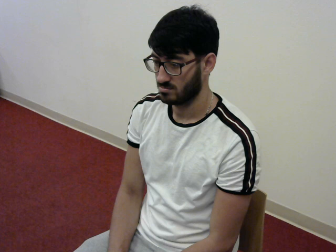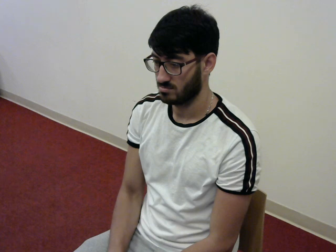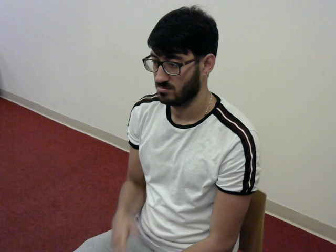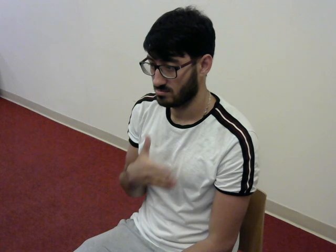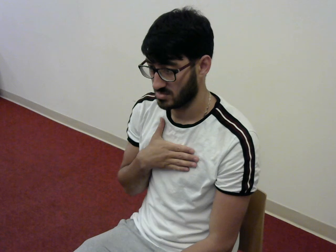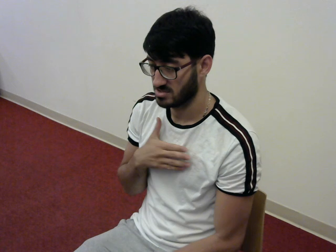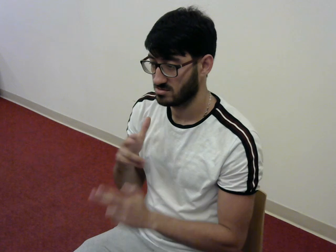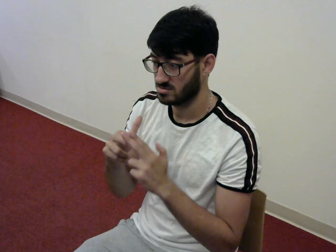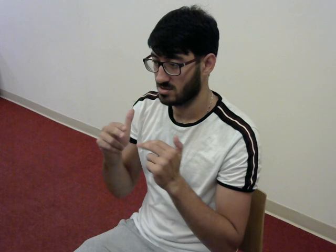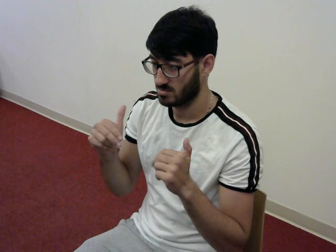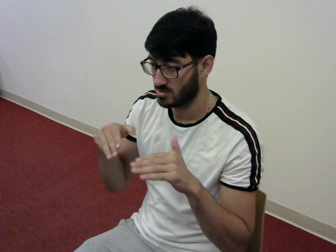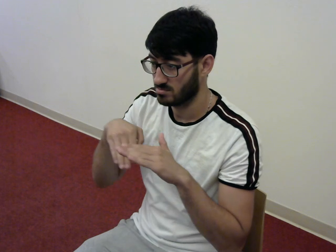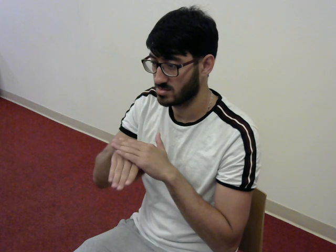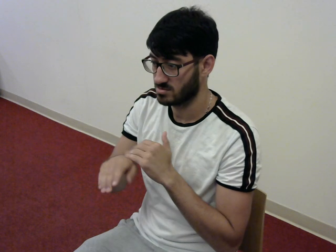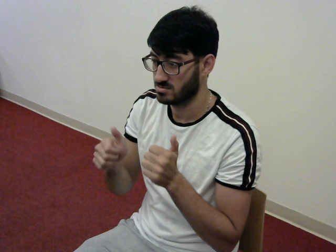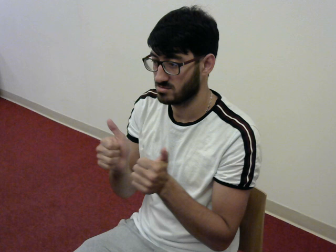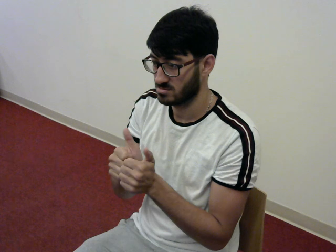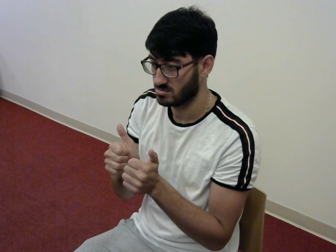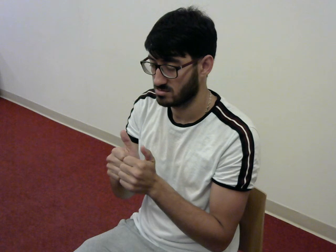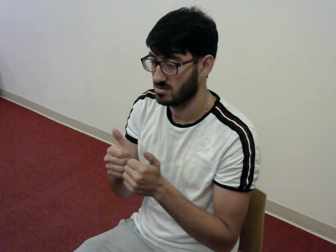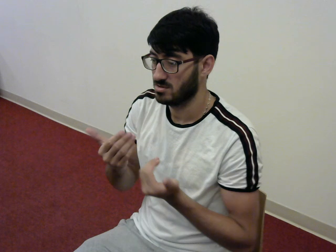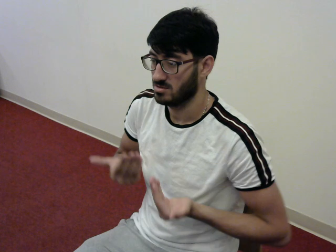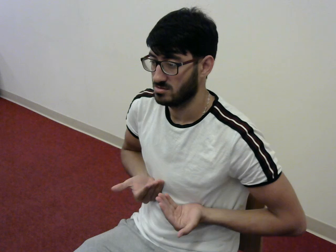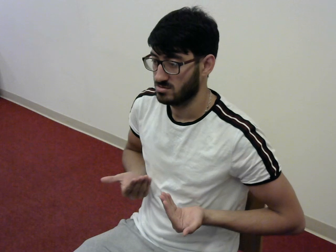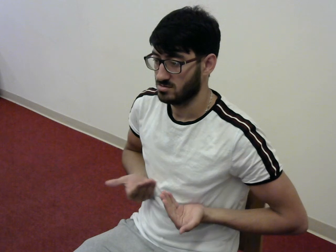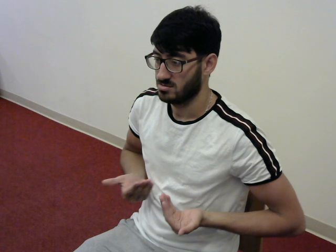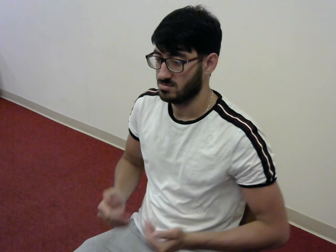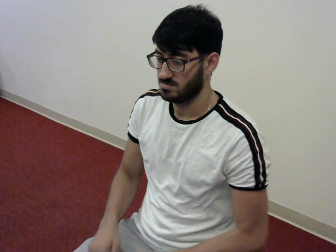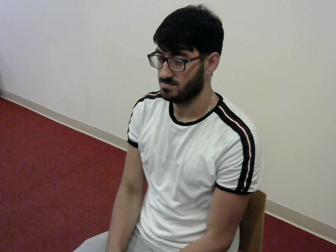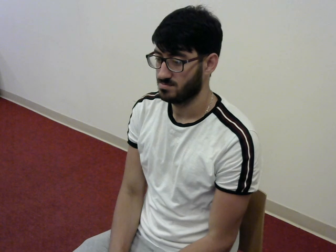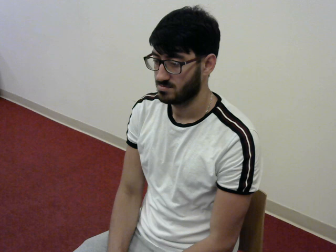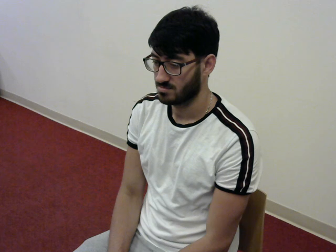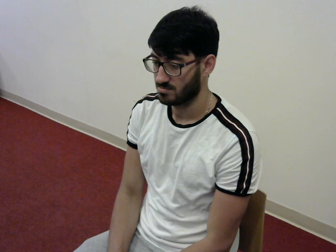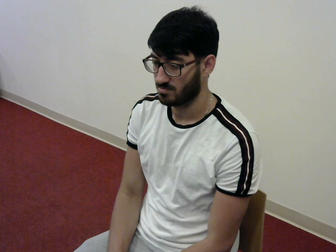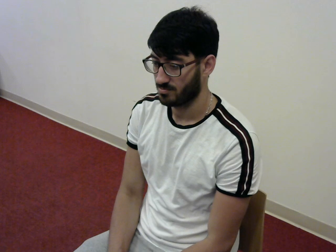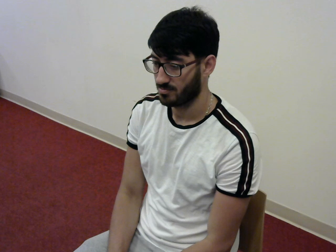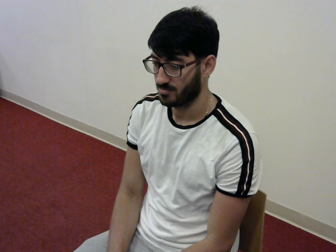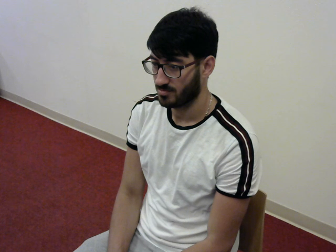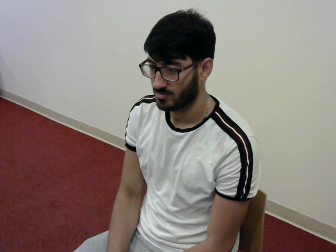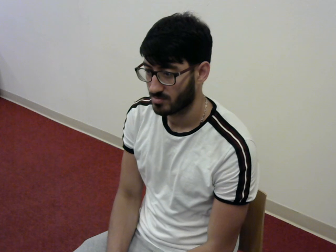Mən Nərimanov metrosunun yanında yaşayıram